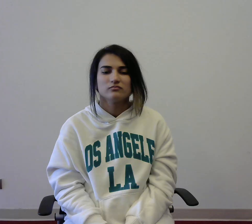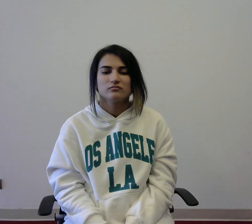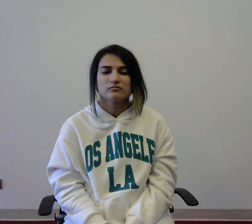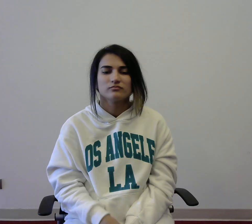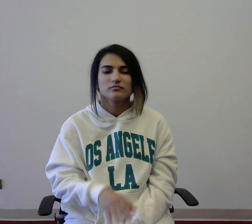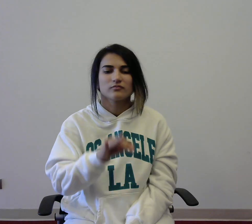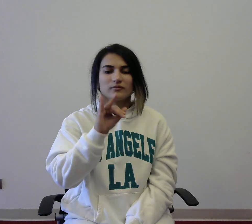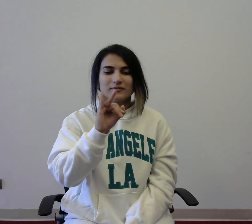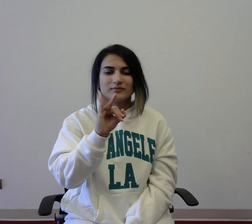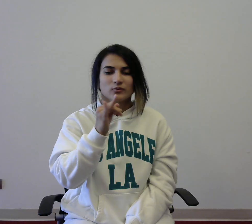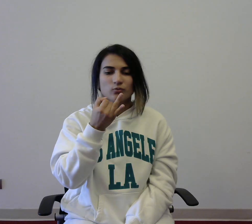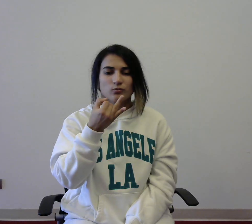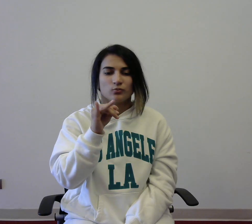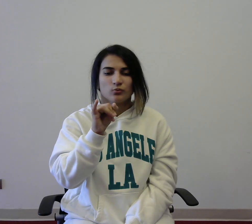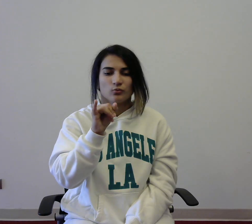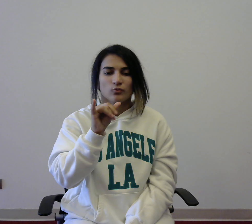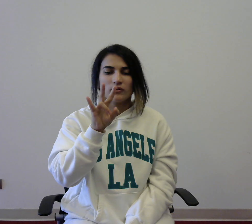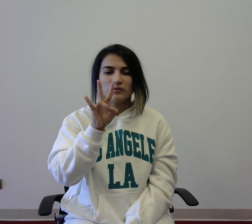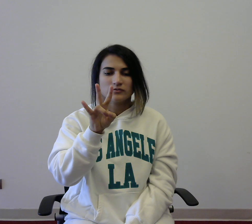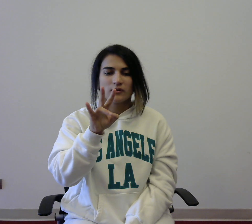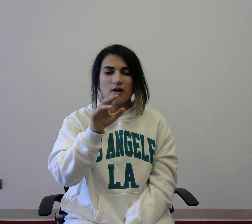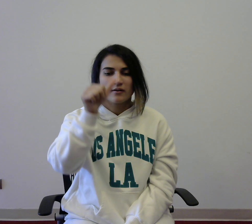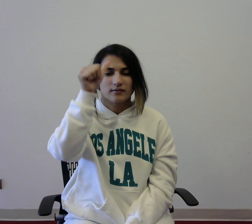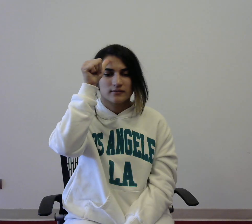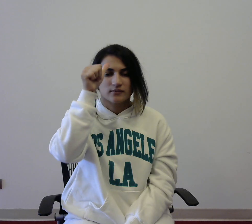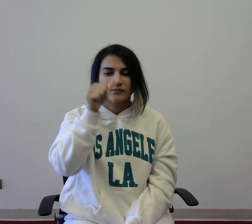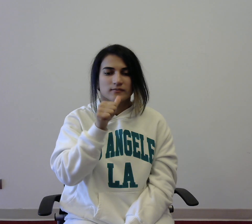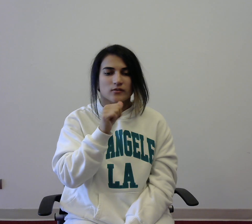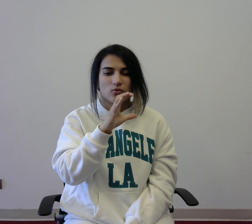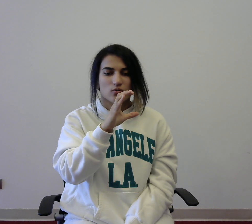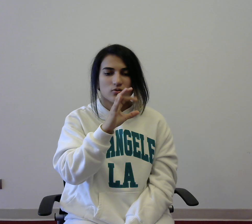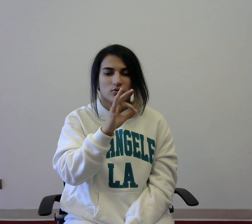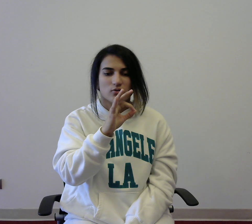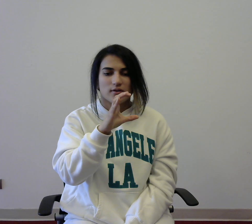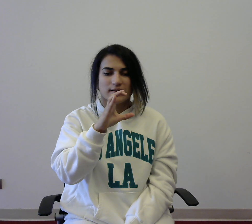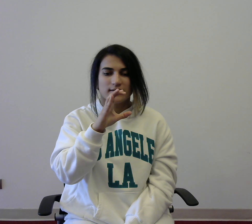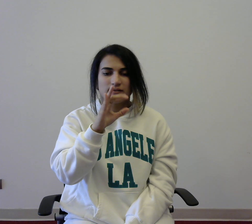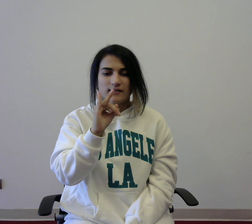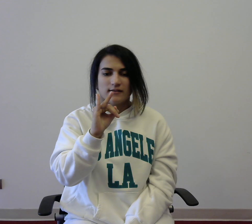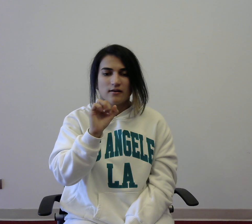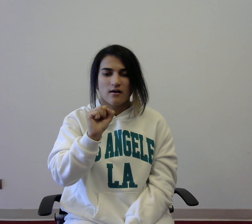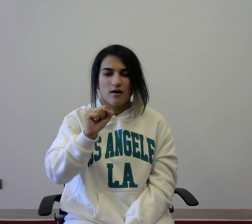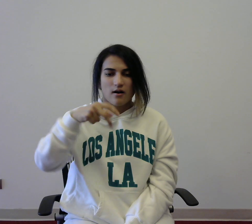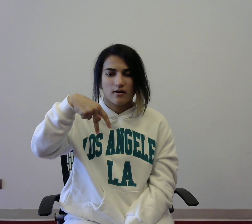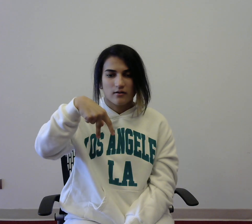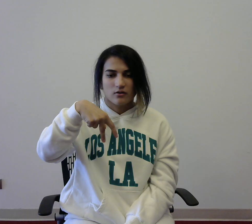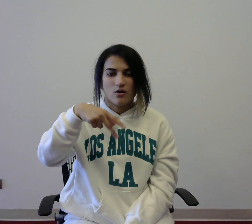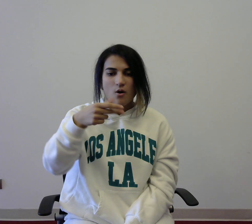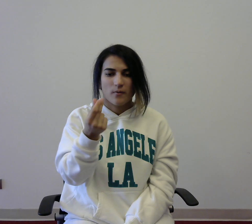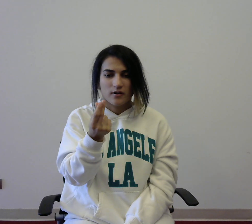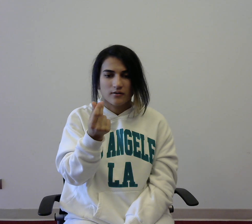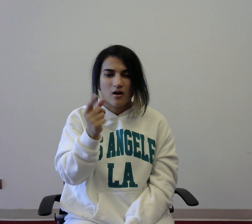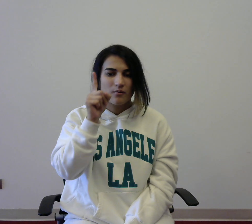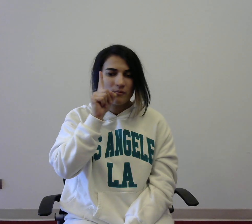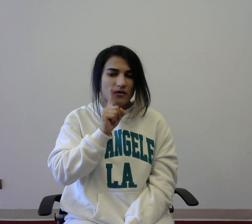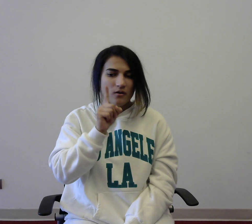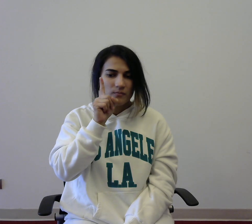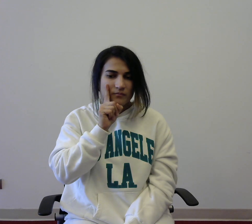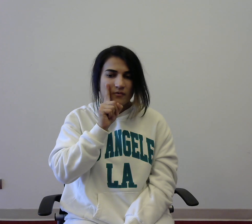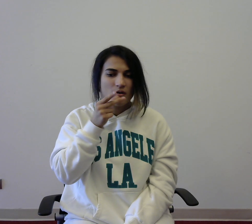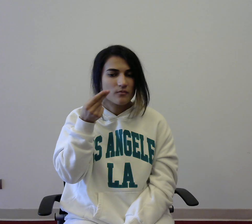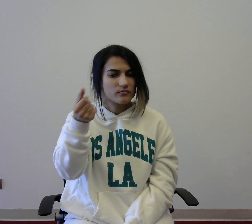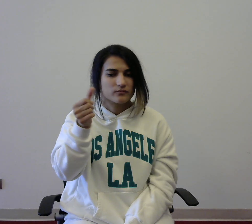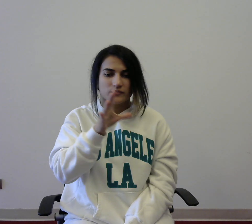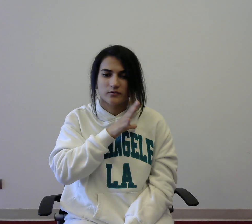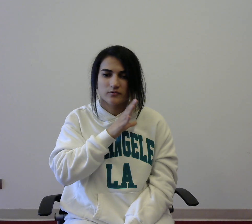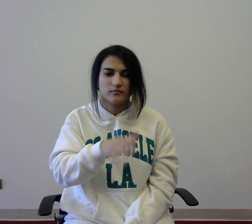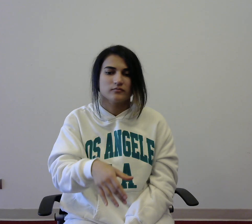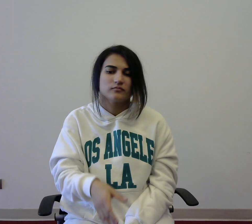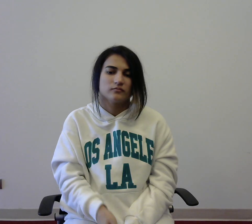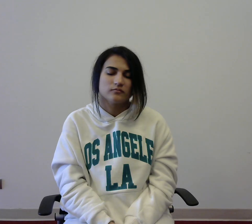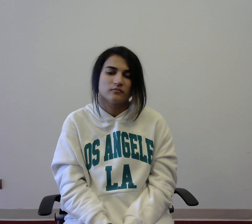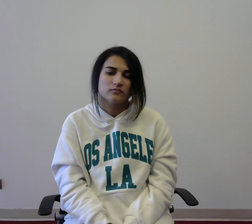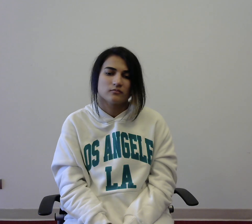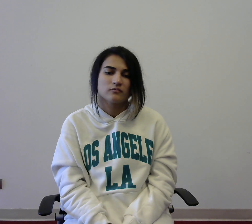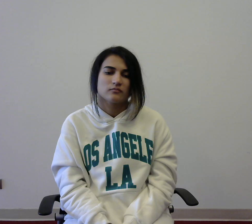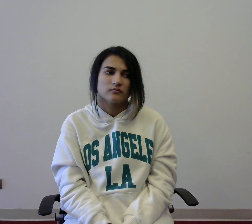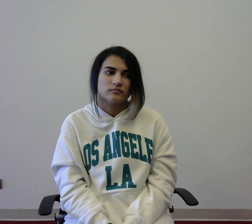İyun ayının sosial müavinətləri hələ ki, ödənilməyib